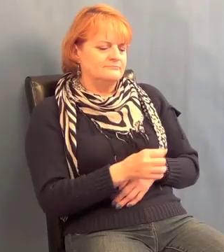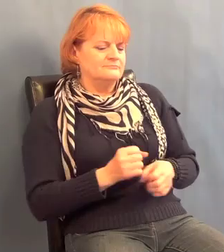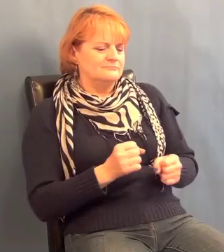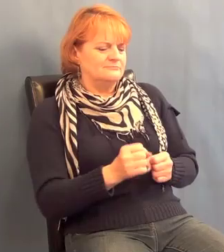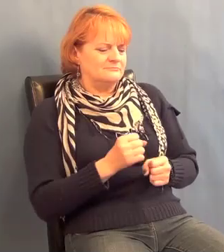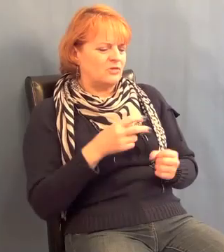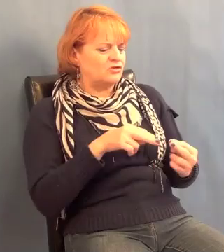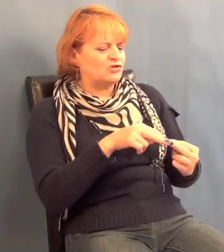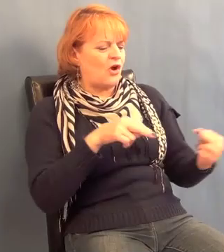Pociąg.